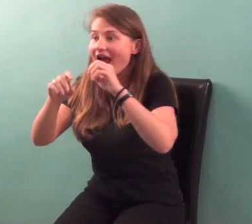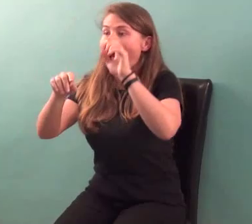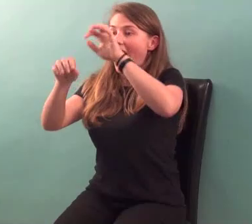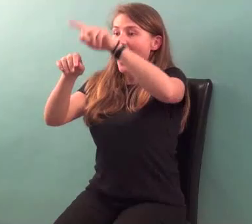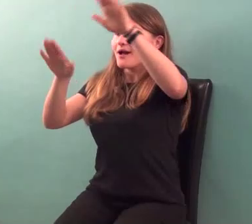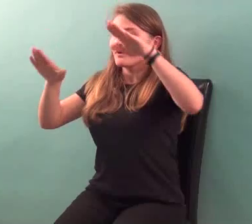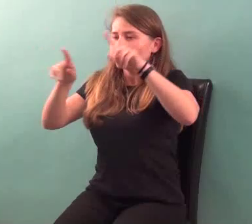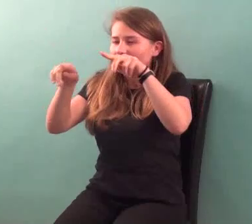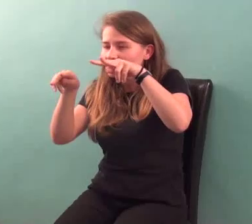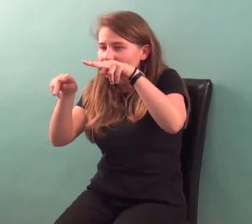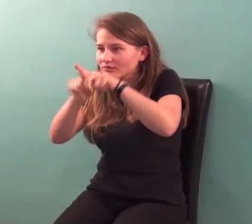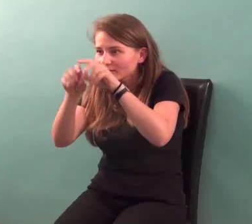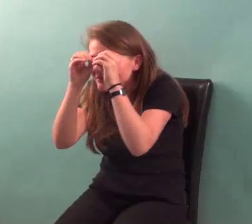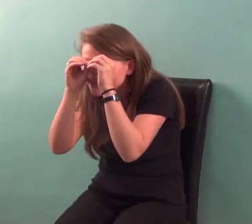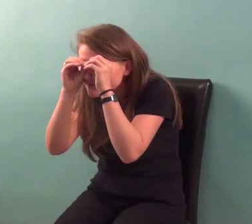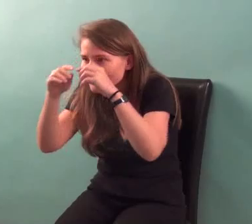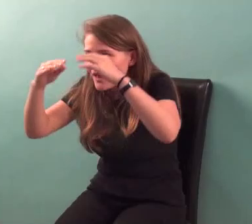Akurat ten ptaszek też patrzy przez lornetkę i widzi kota.